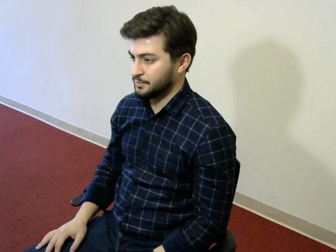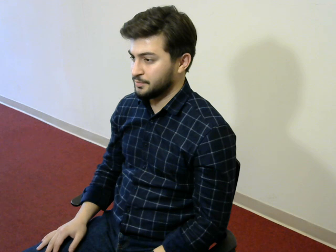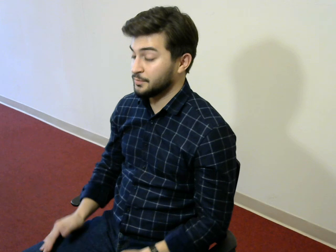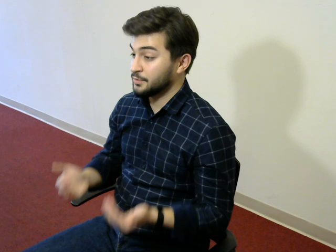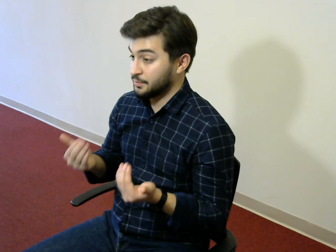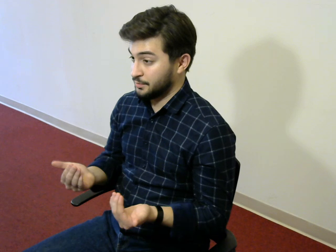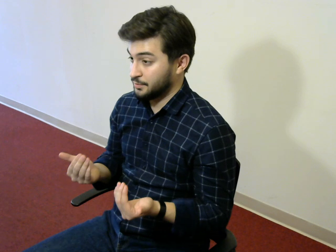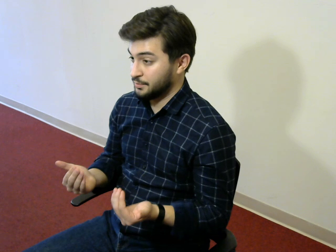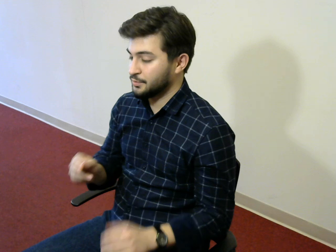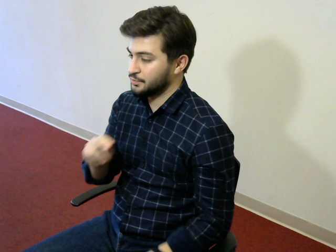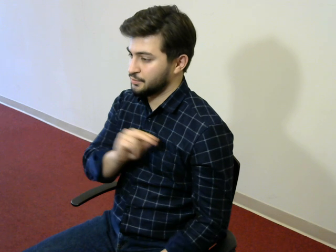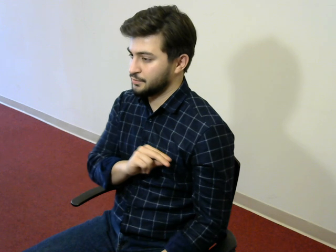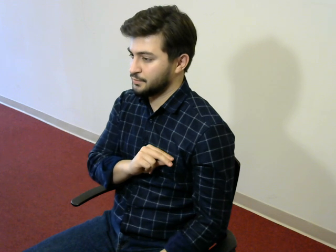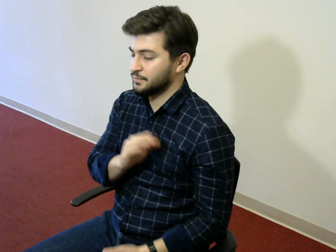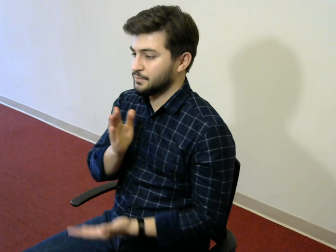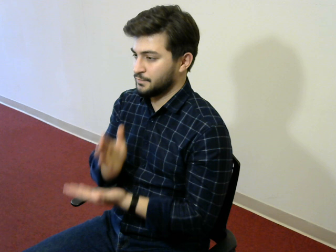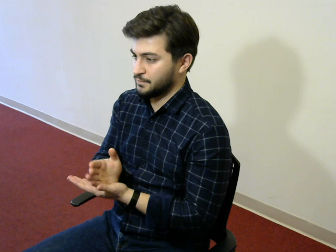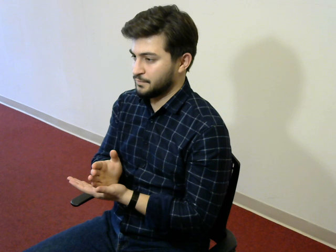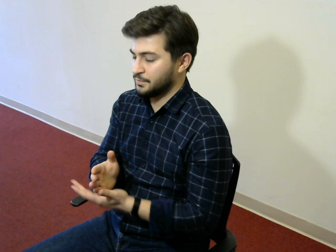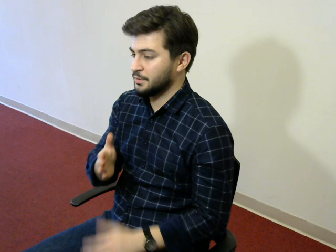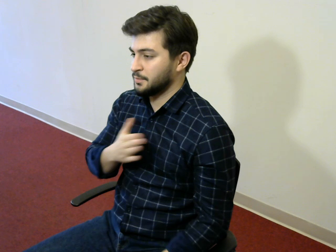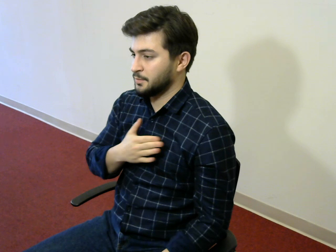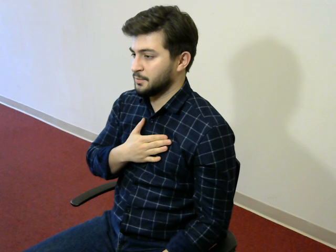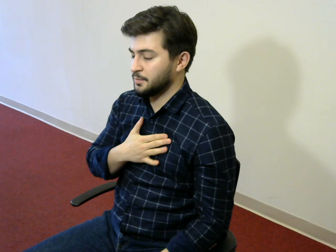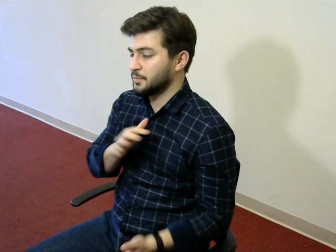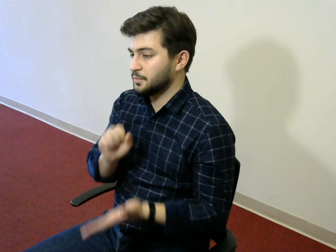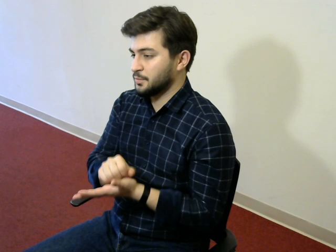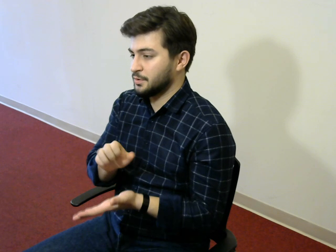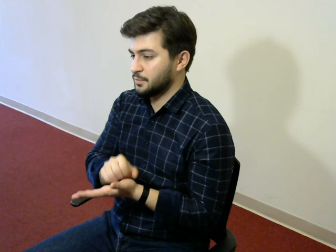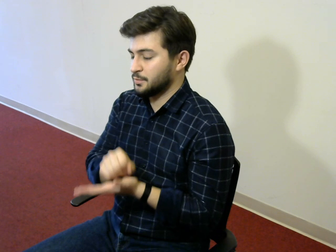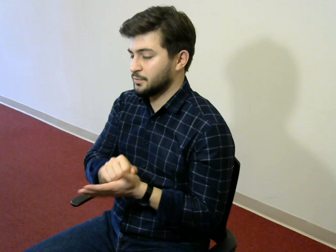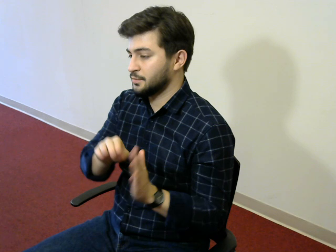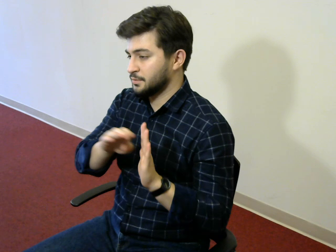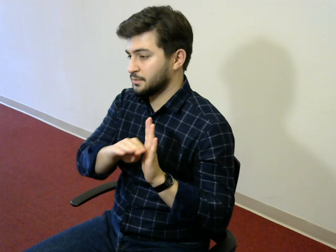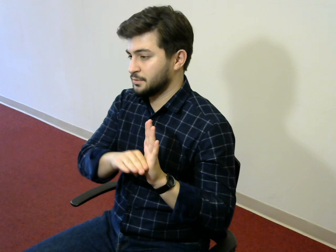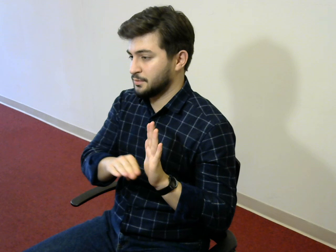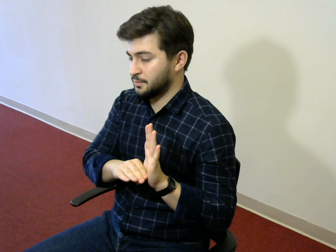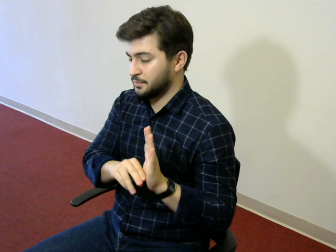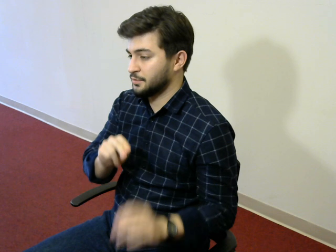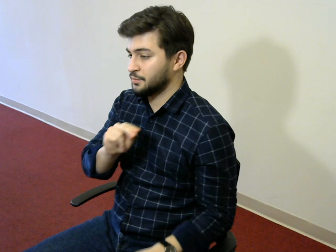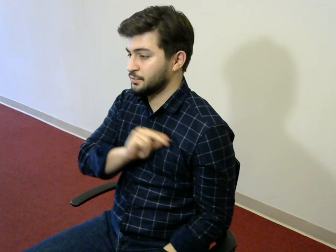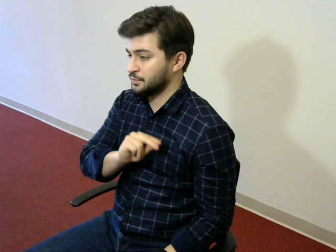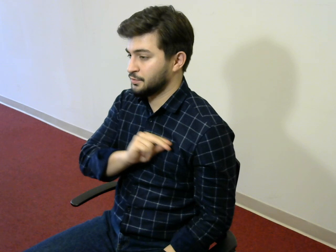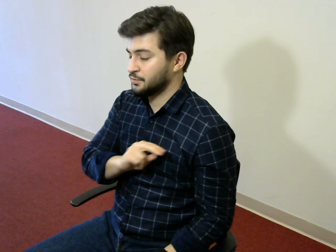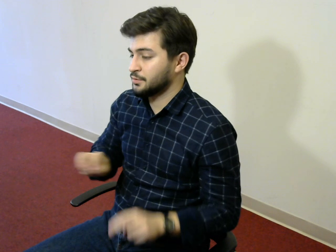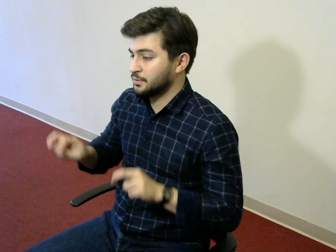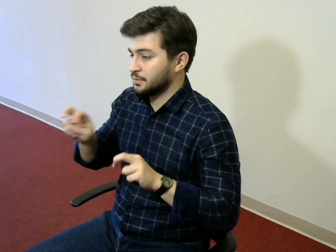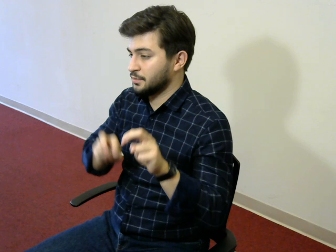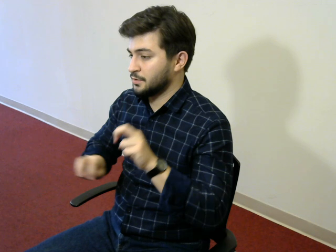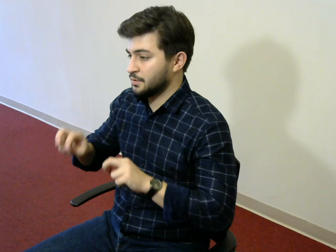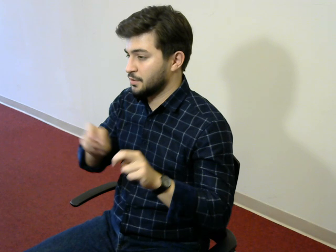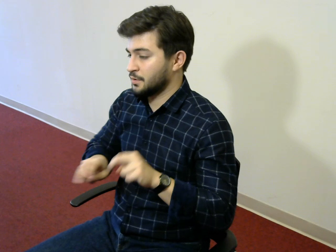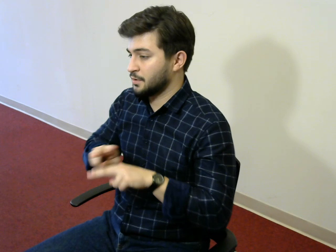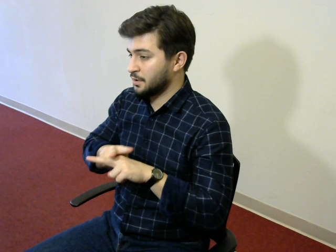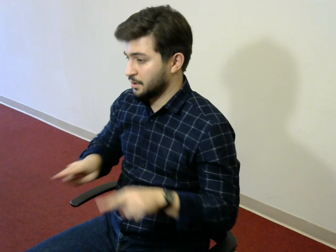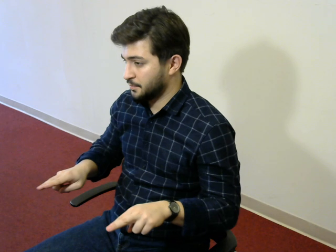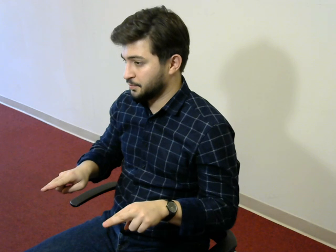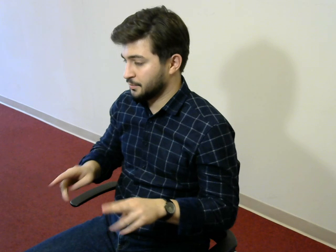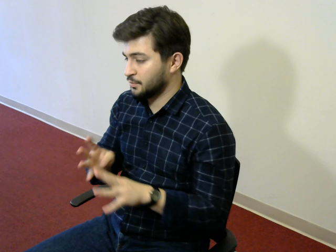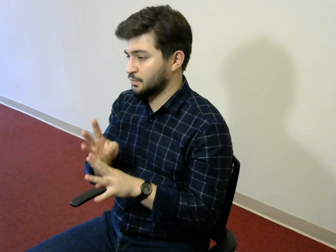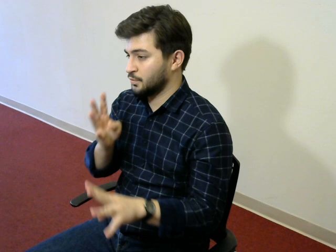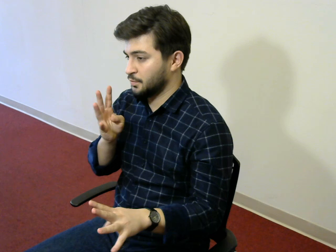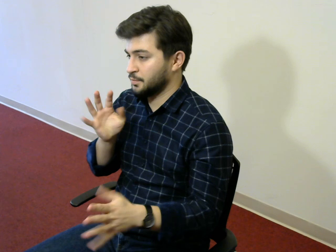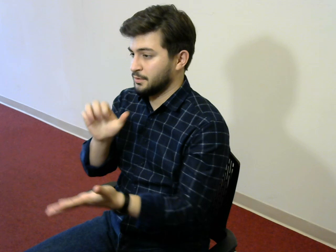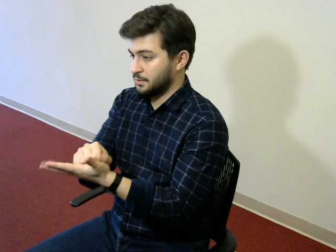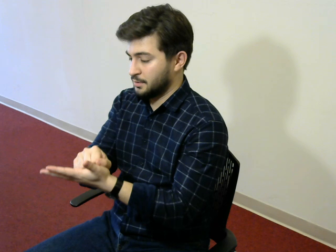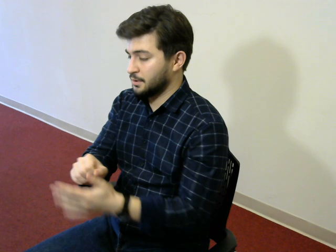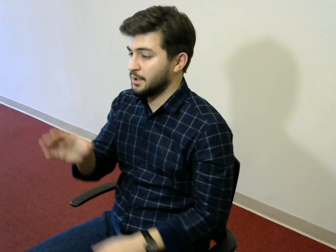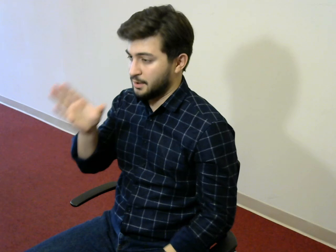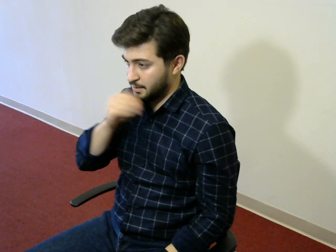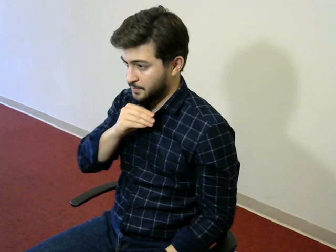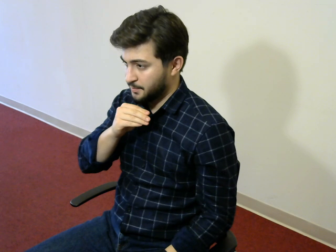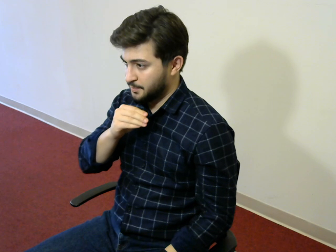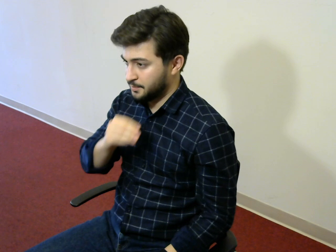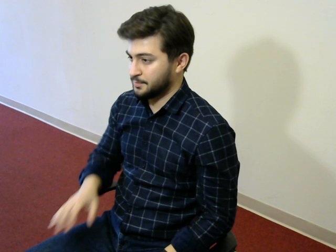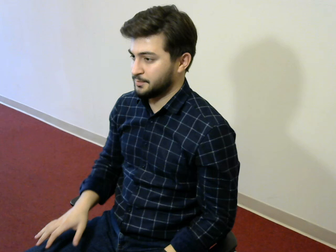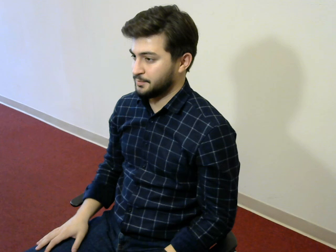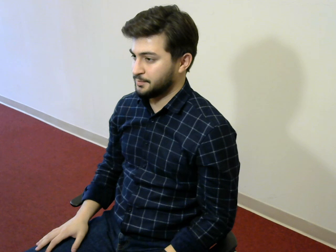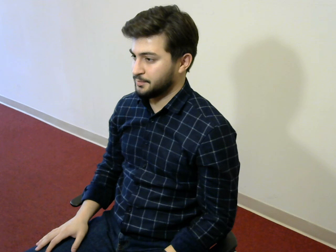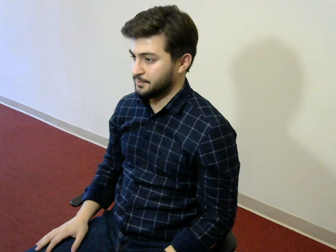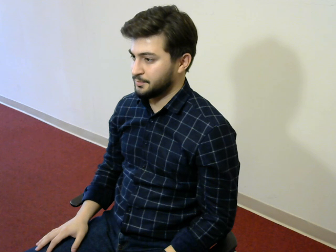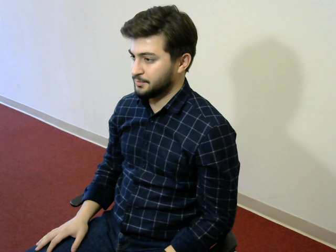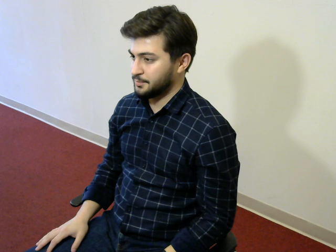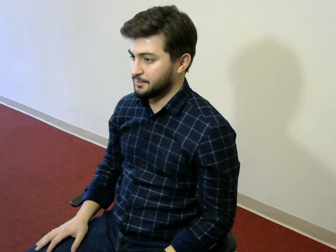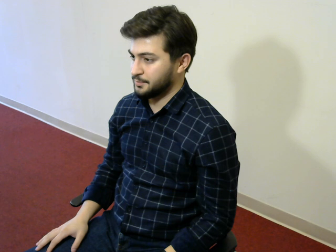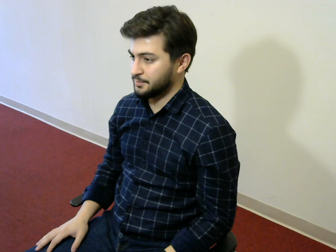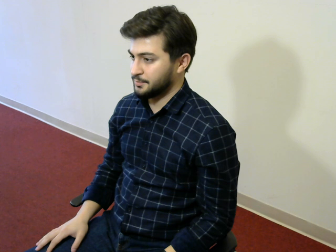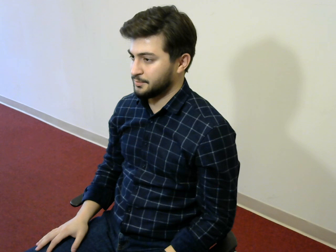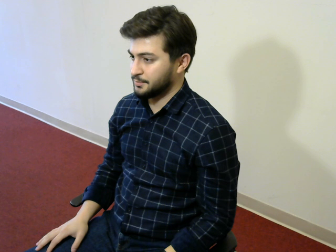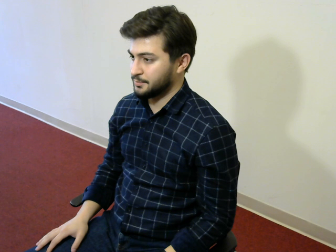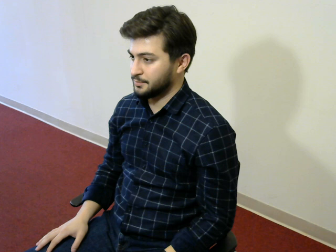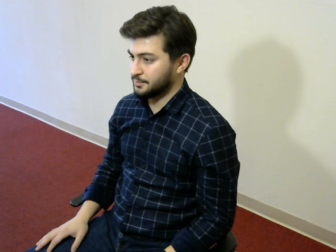İndi işim var, mən Məşğulluq sistemində iş axtaran kimi növbə tuta bilərəmmi?